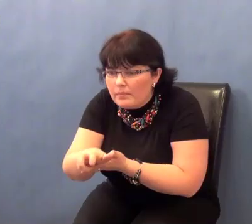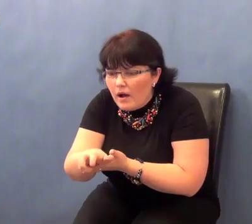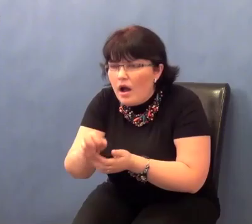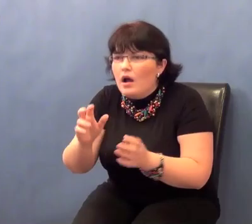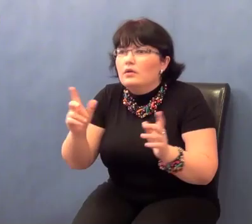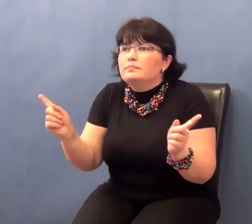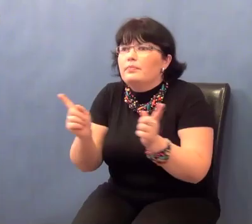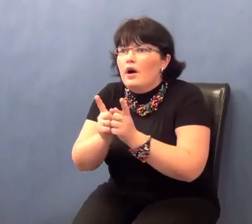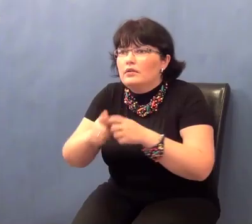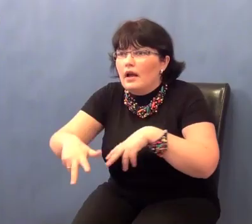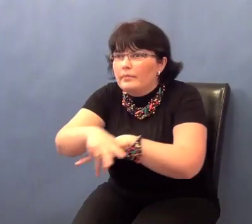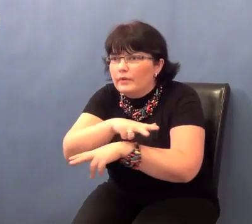Żaba spotkała swoją rodzinę.